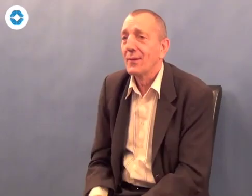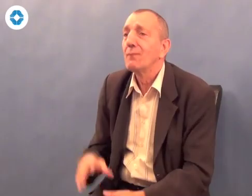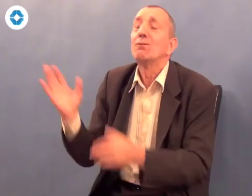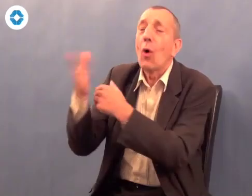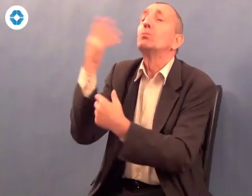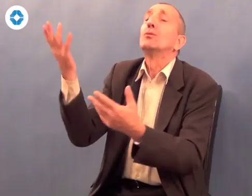Po co woła?